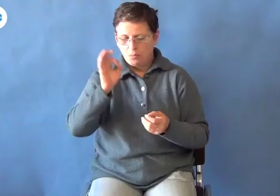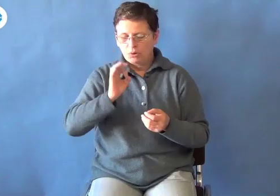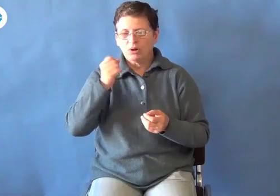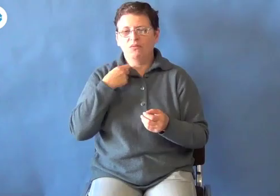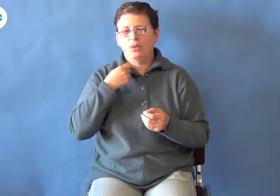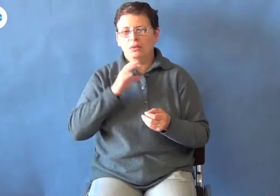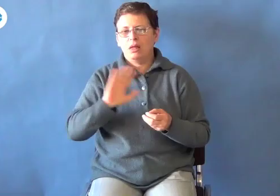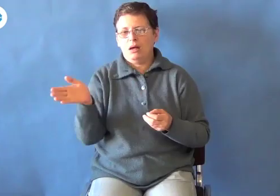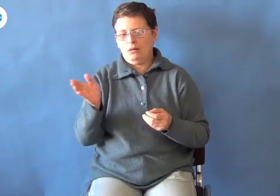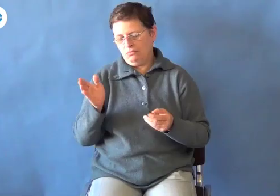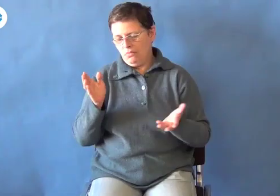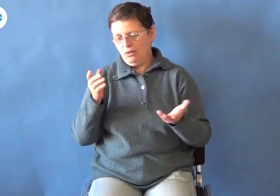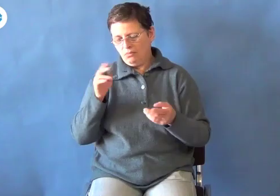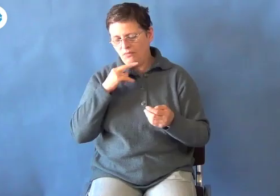Wódka z procentami - nie.